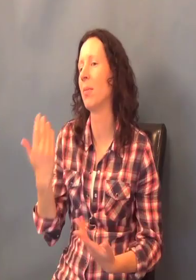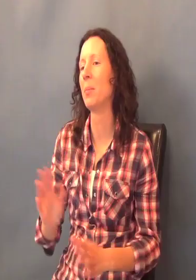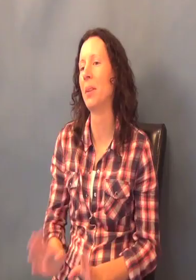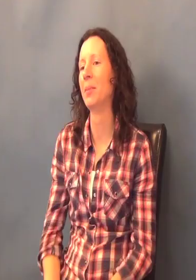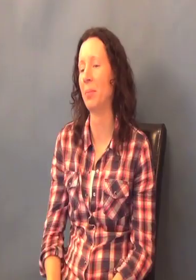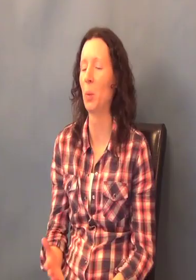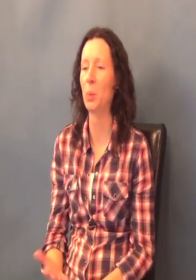Już.